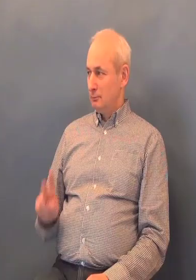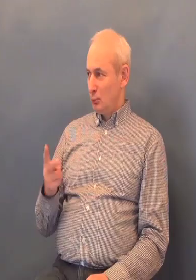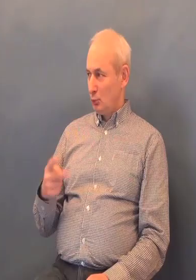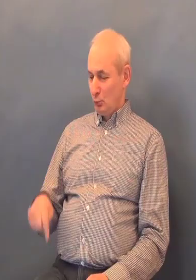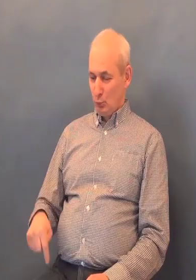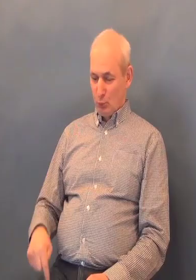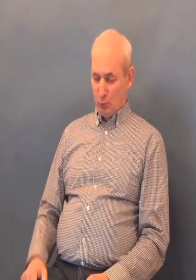Drugi to tutaj.